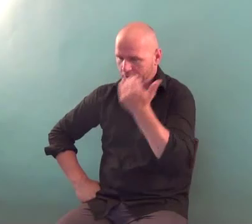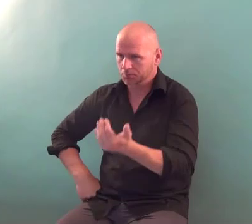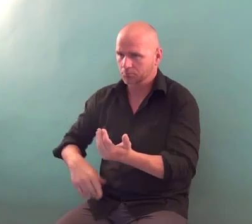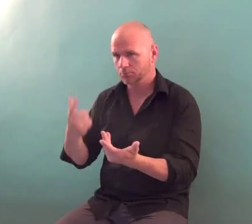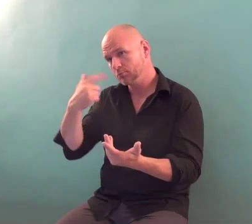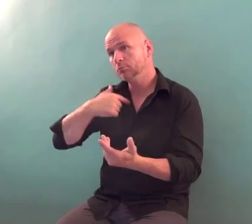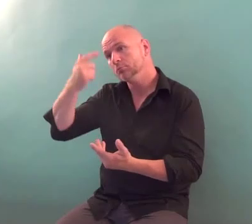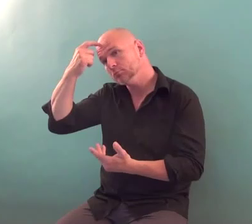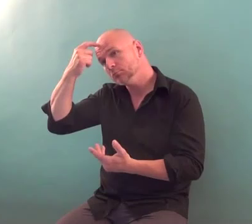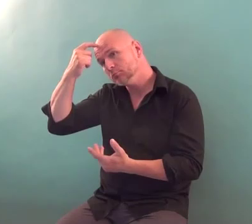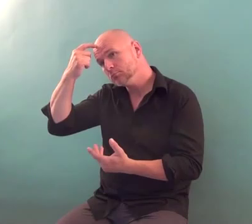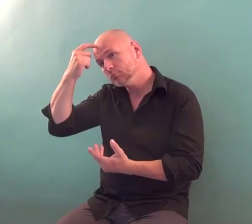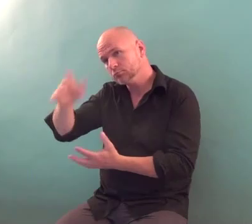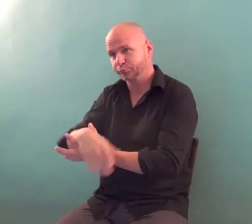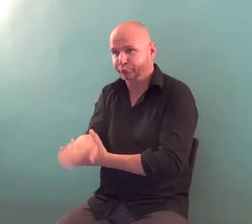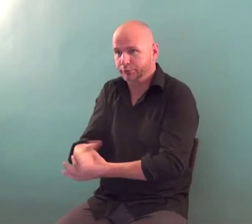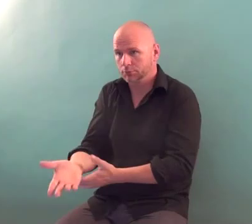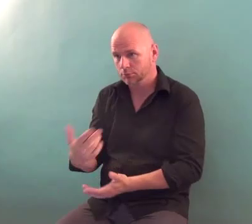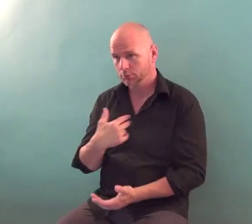Myślę i mam pustą głowę.